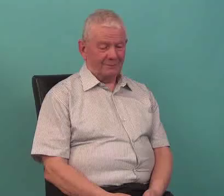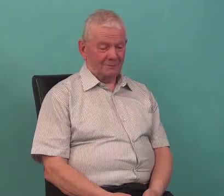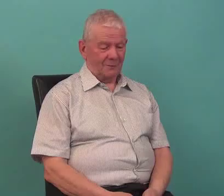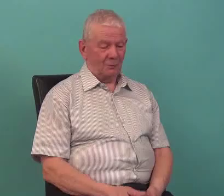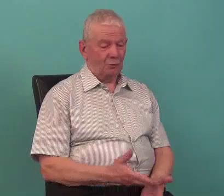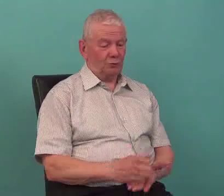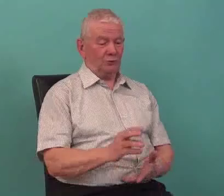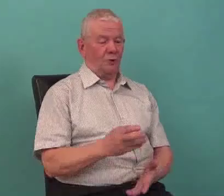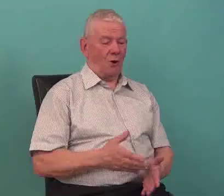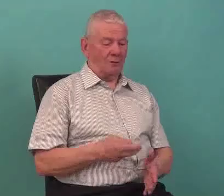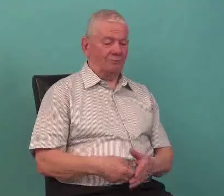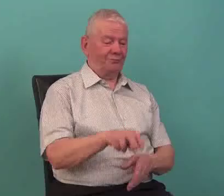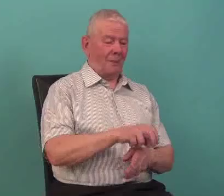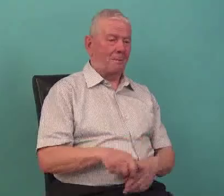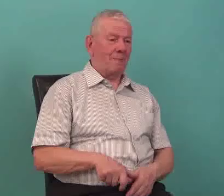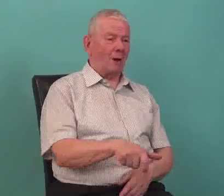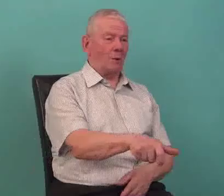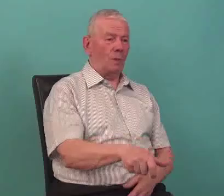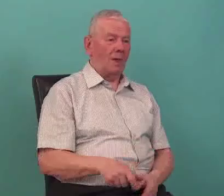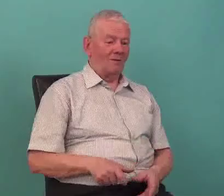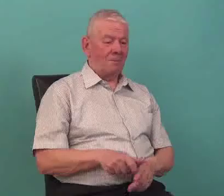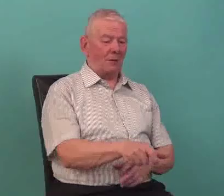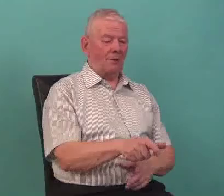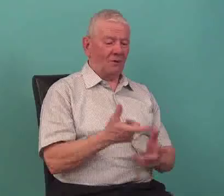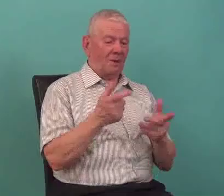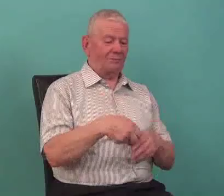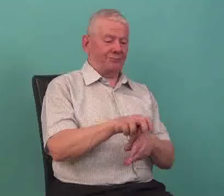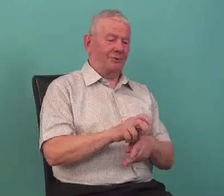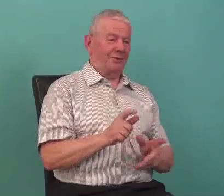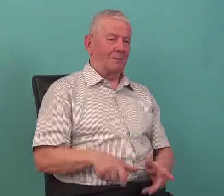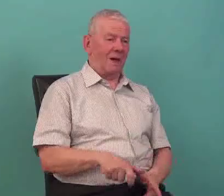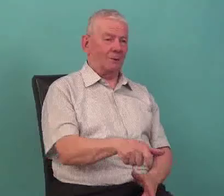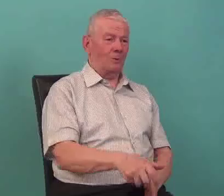Trzeba uważać, żeby na peronie pociągu się nie poślizgnąć, ponieważ później można mieć wypadek z pociągiem.